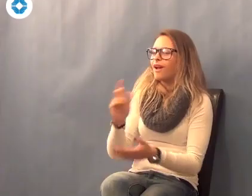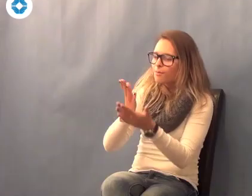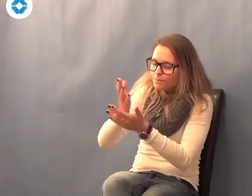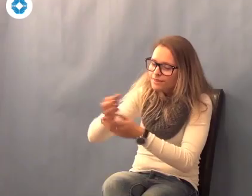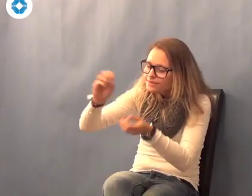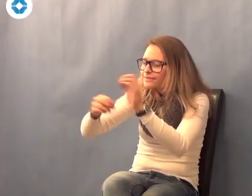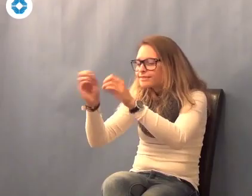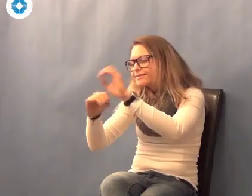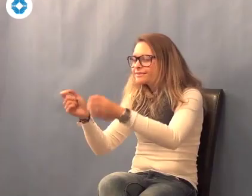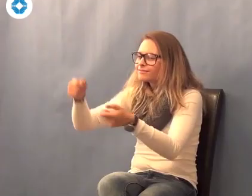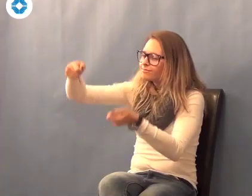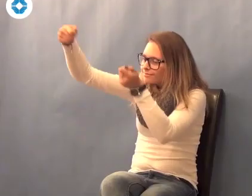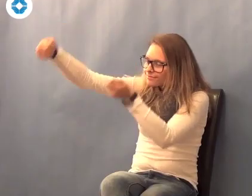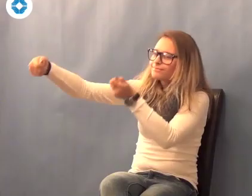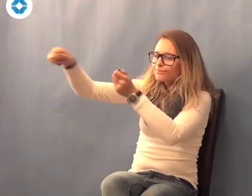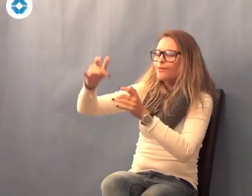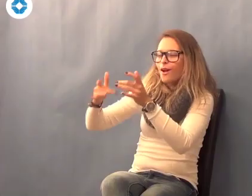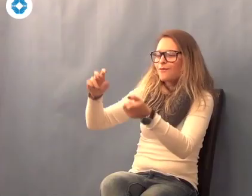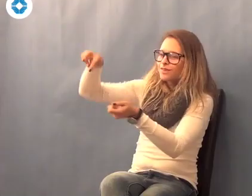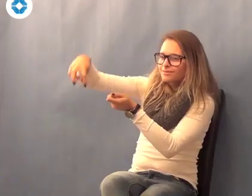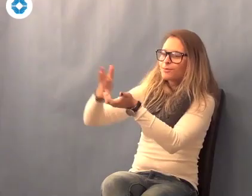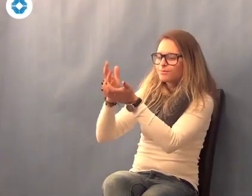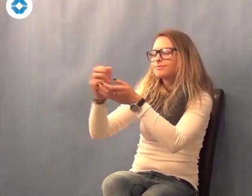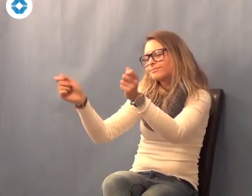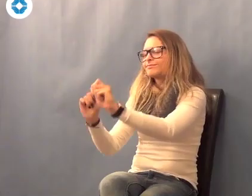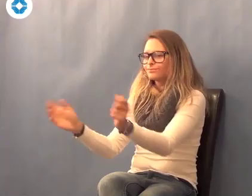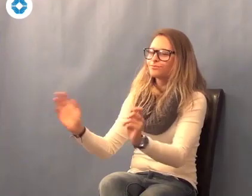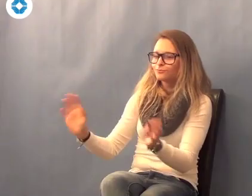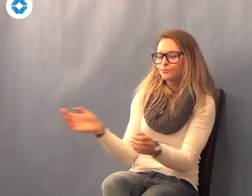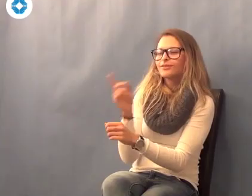Pomogli mu wszystko zapakować na rower.